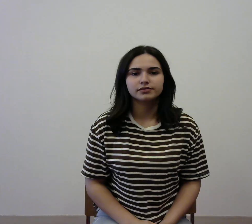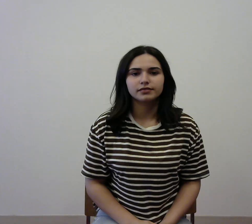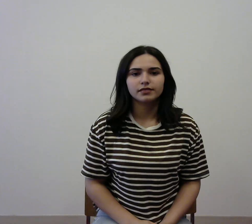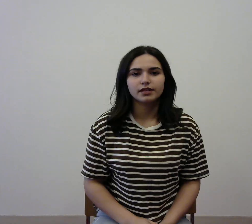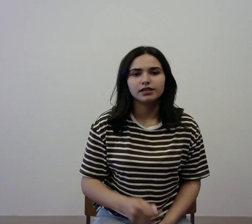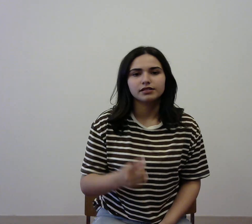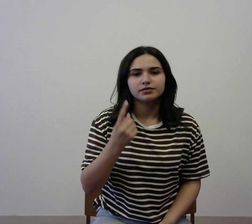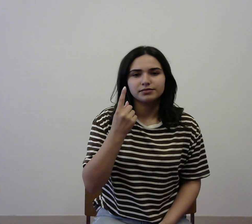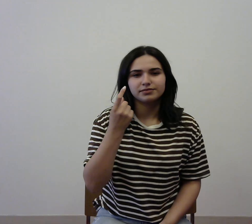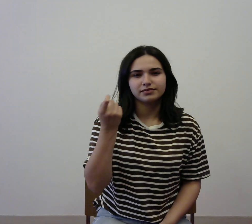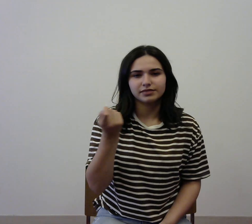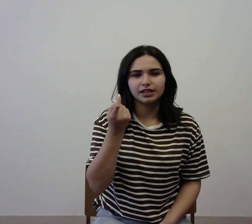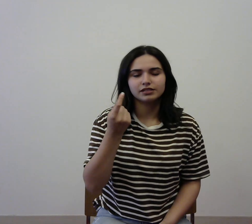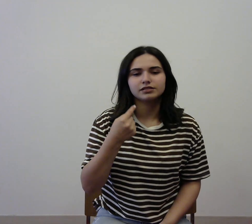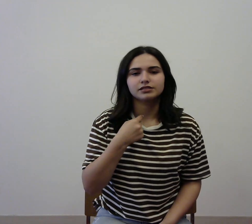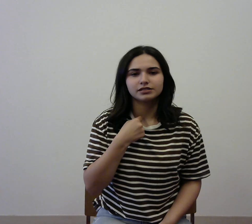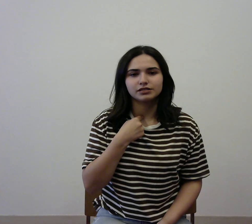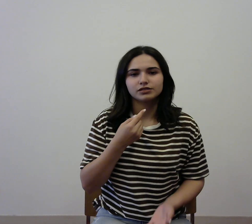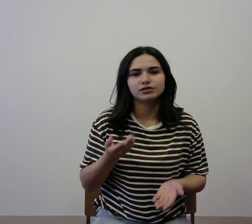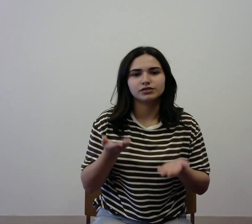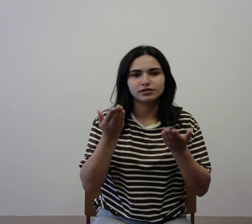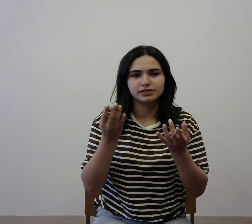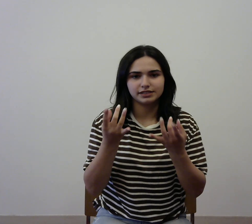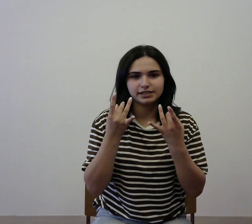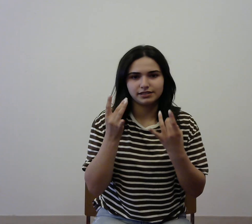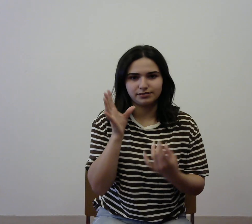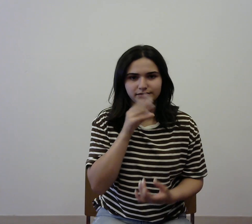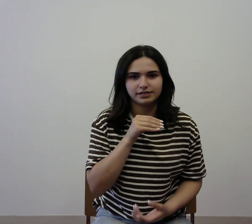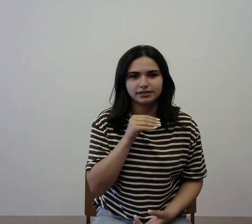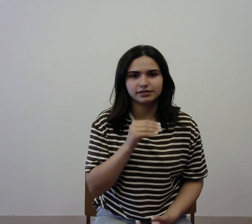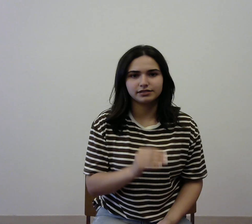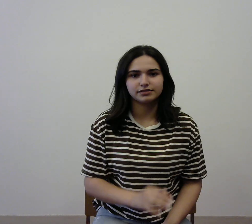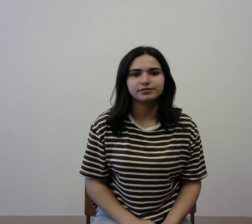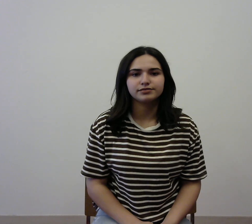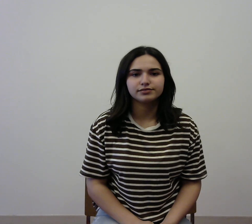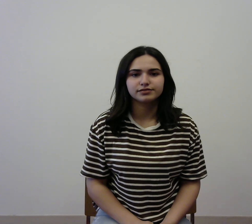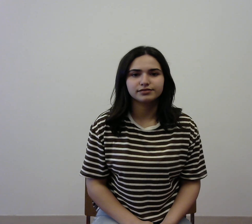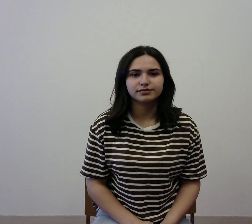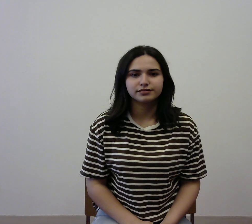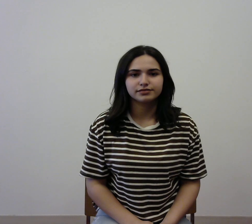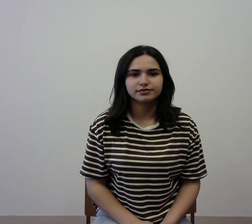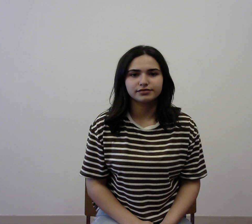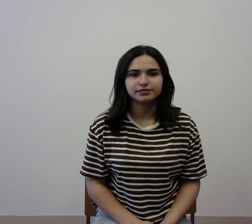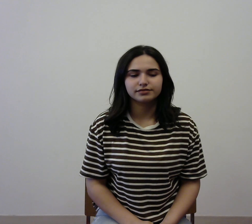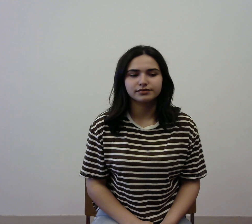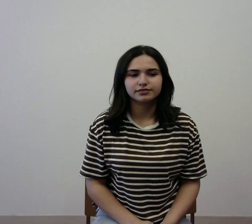Bir az ucadan deyə bilərsinizmi?